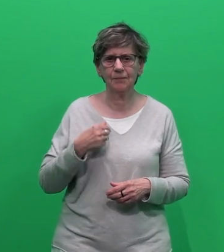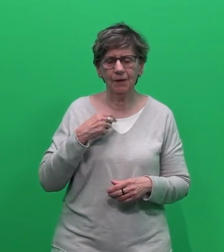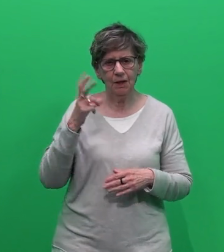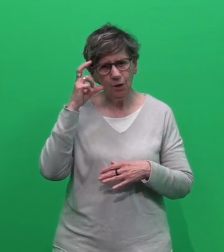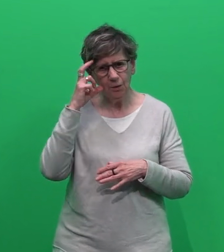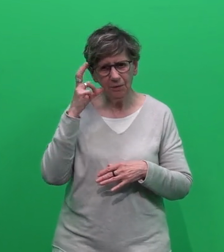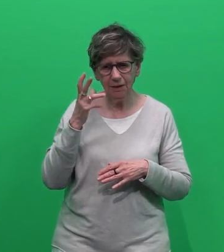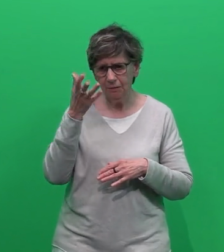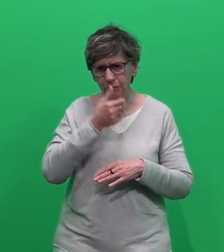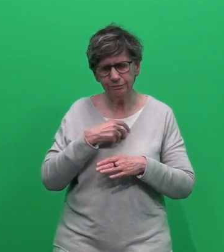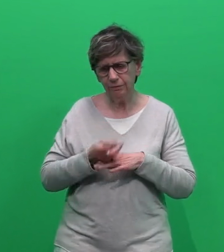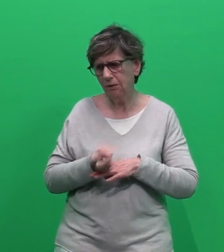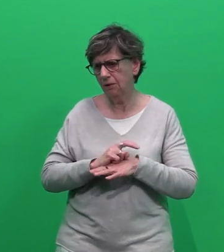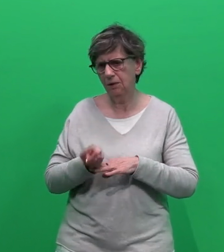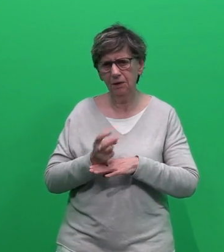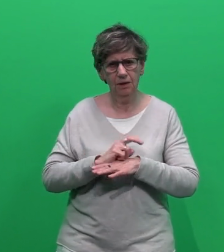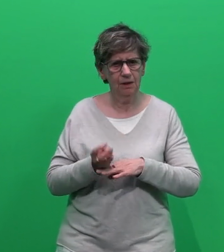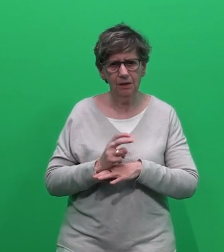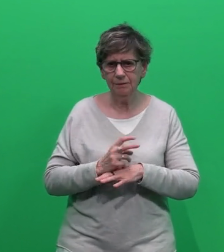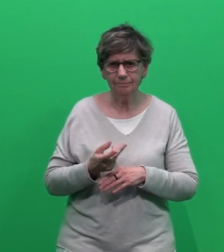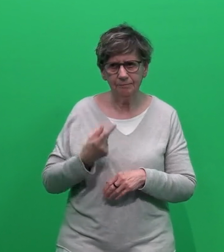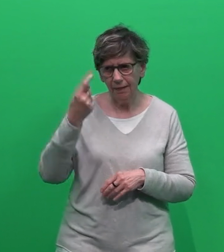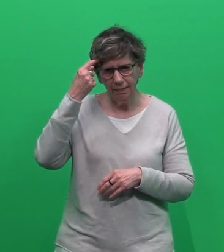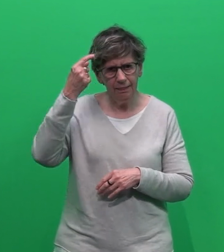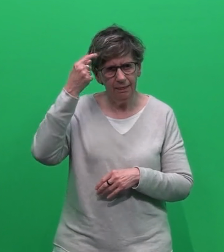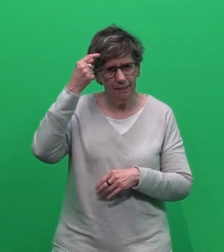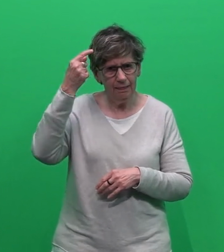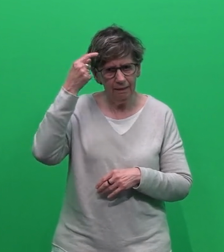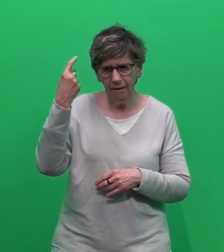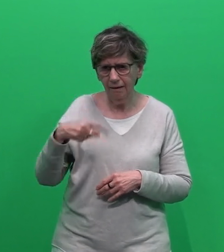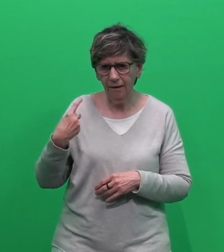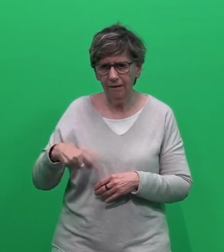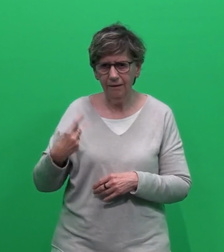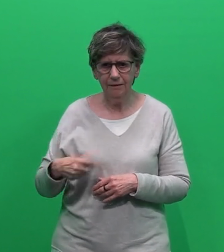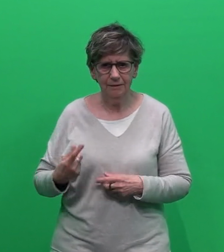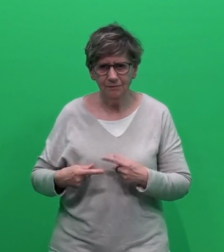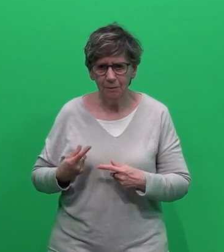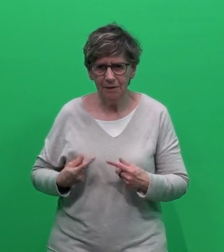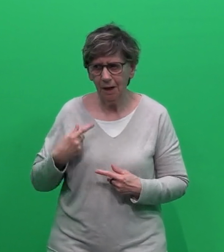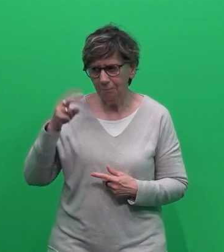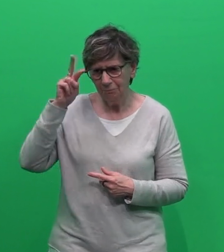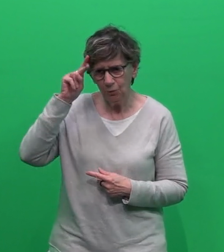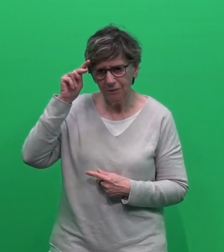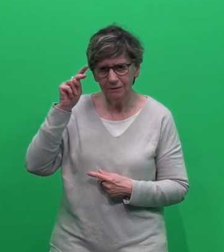No puc dormir, dono moltes voltes al llit perquè estic preocupada per la família.